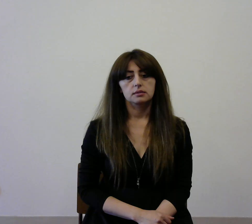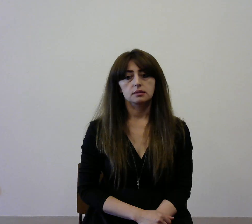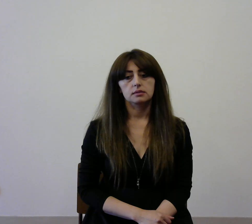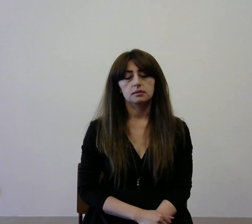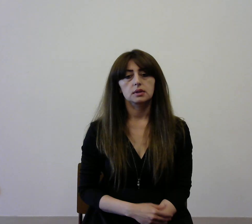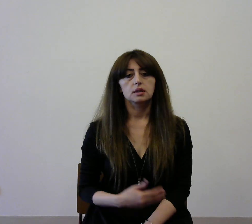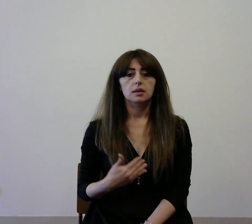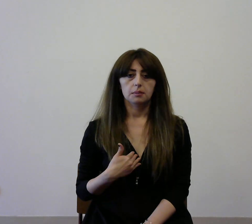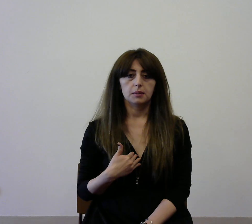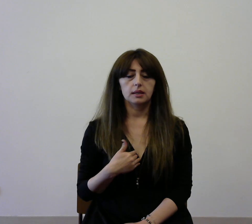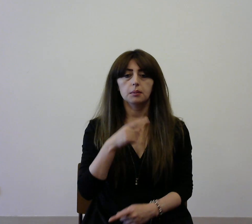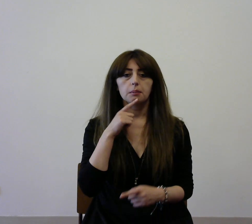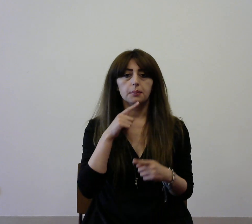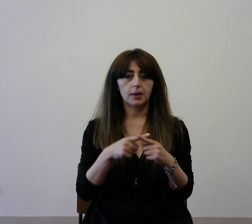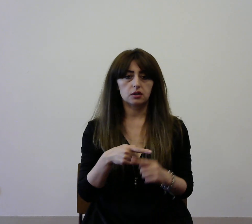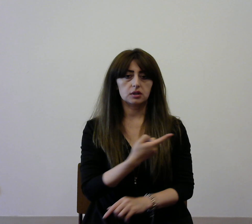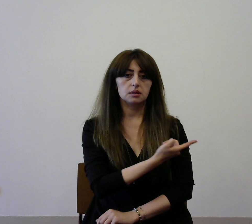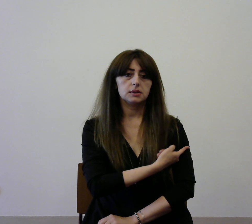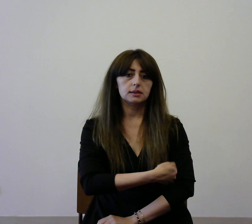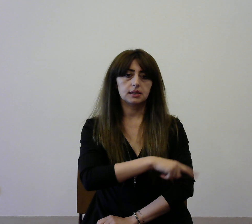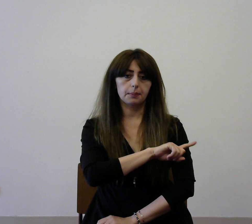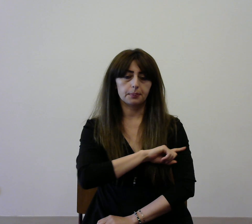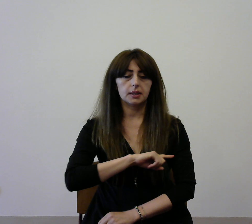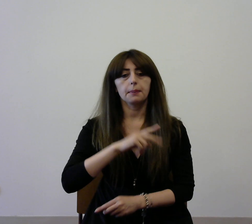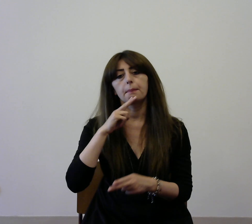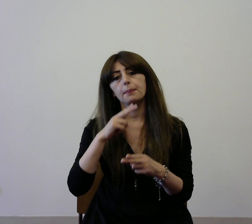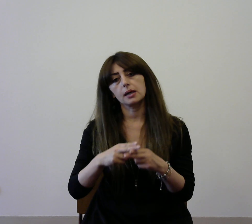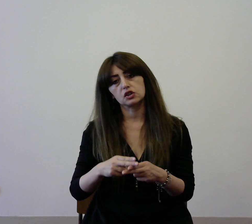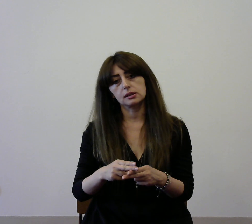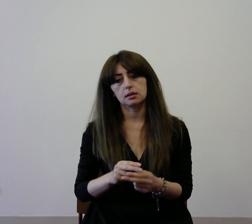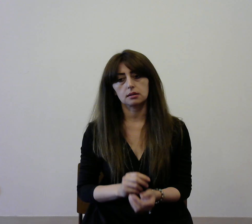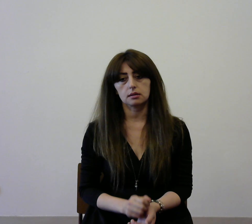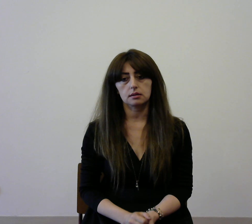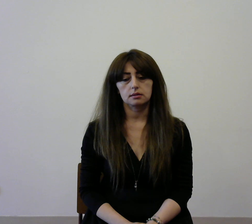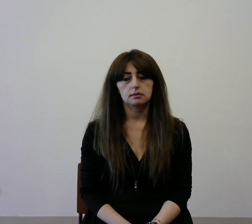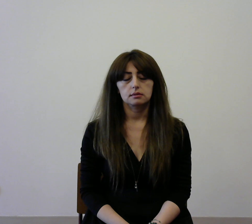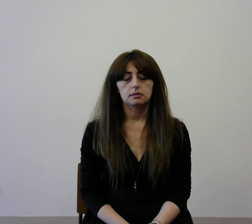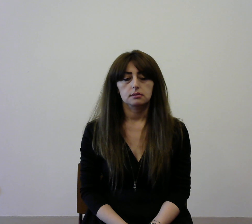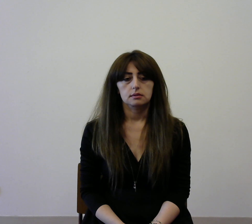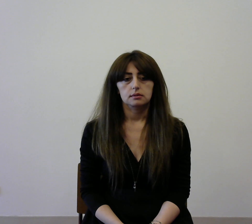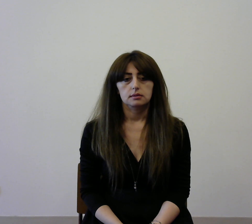Mənim bacım tibb bacısıdır